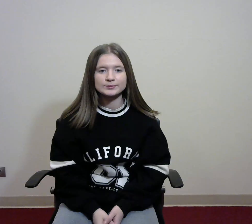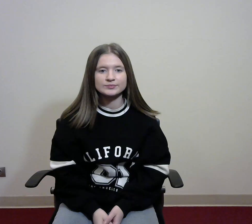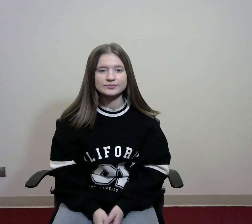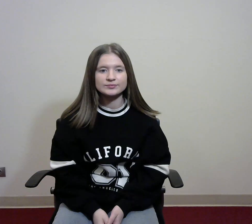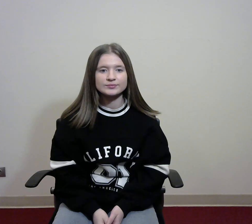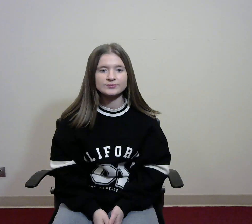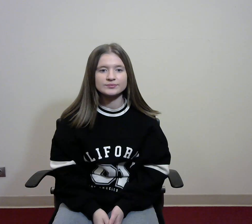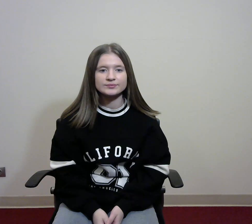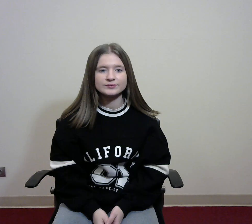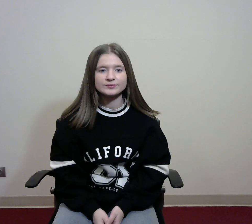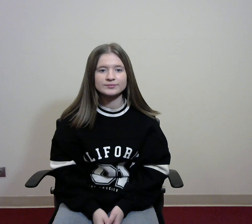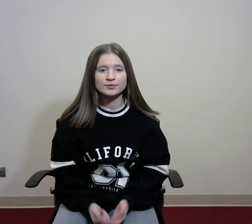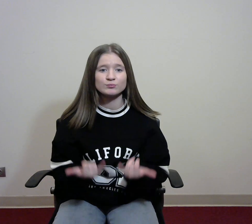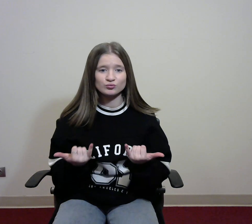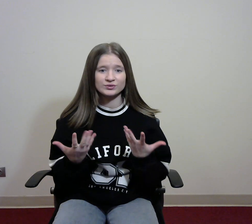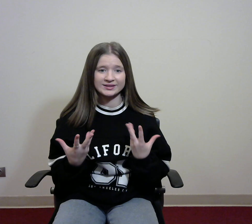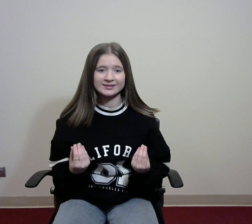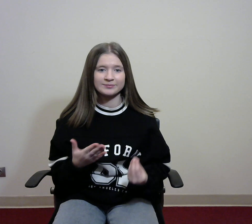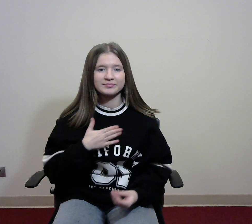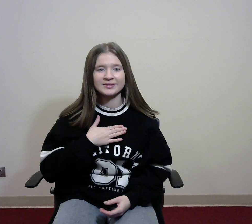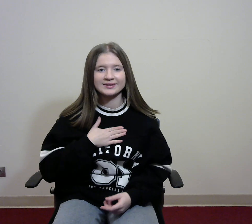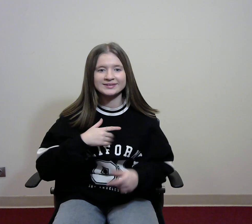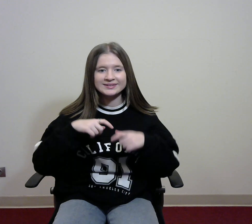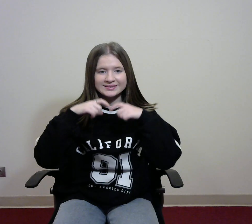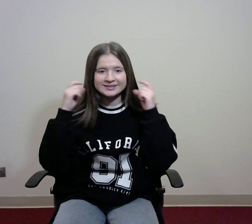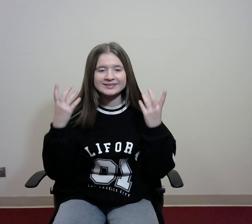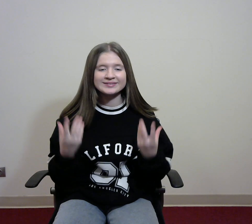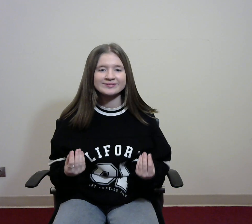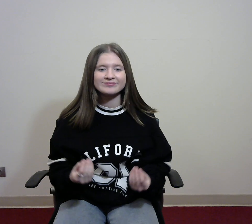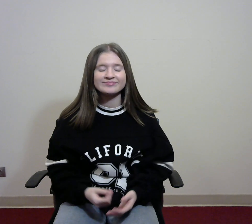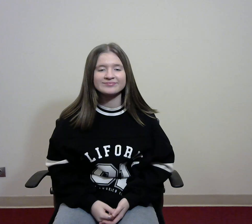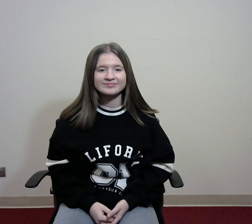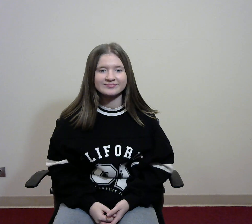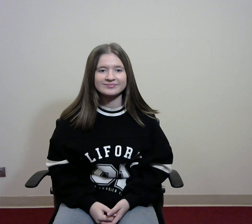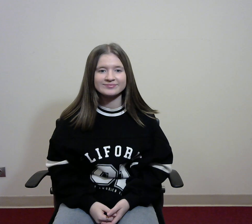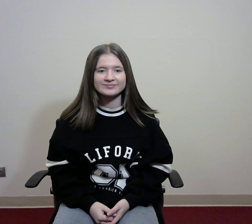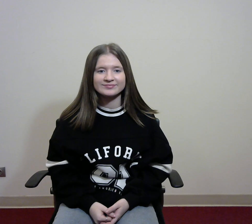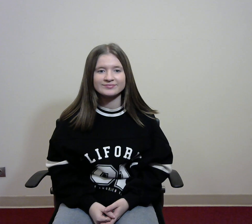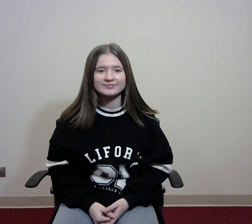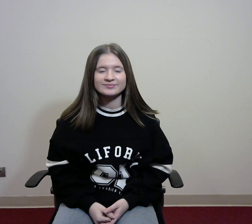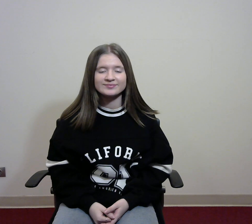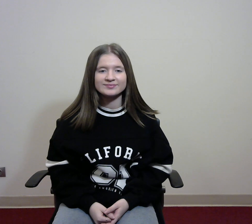Bu gün mənim ad günümdür